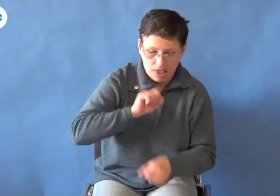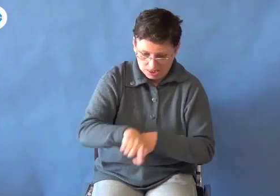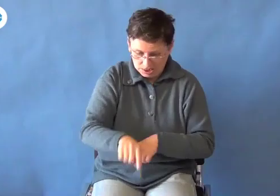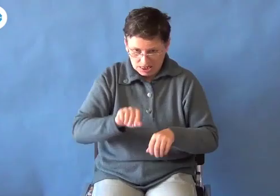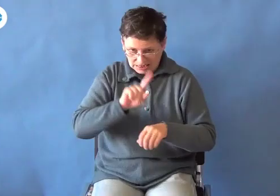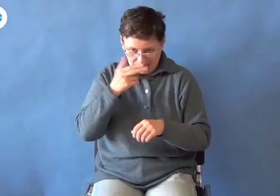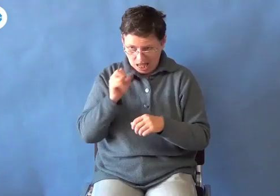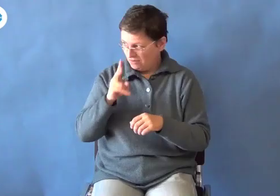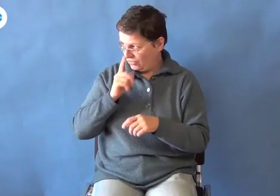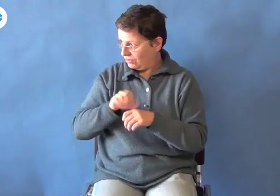Czy jest taki znak?